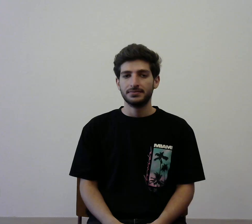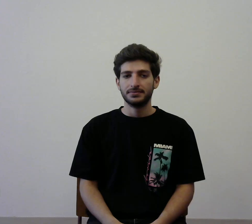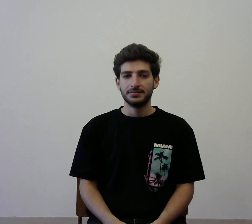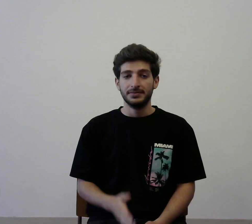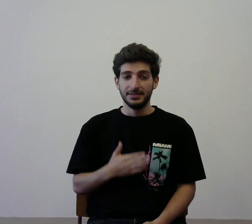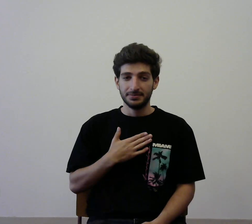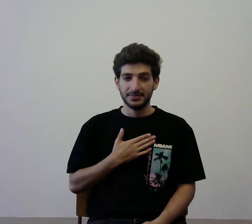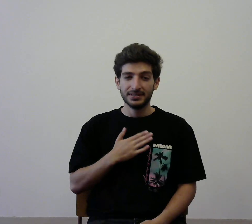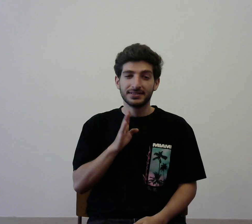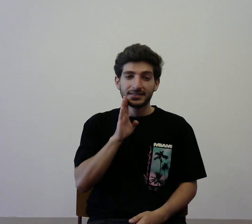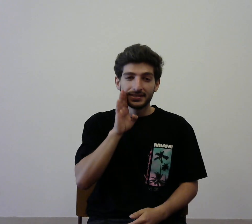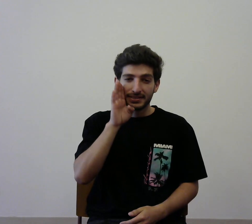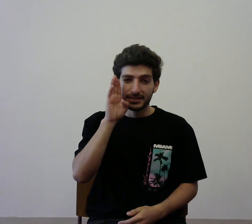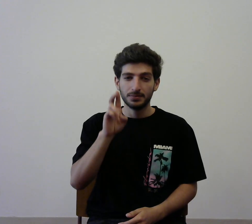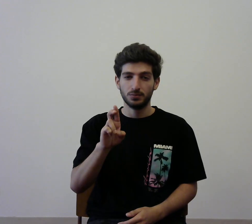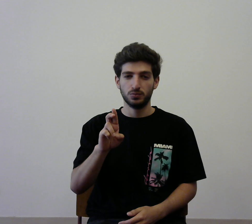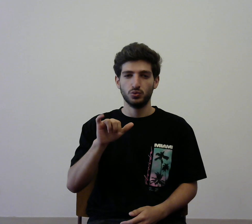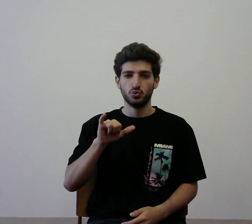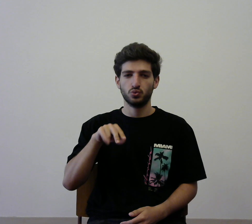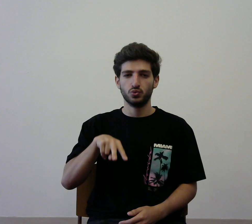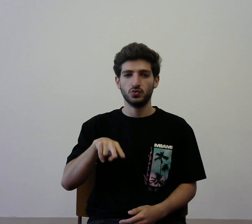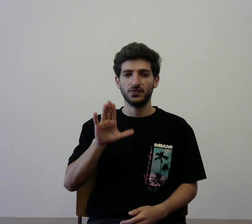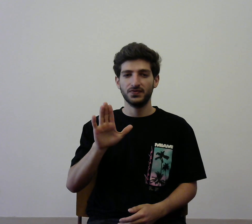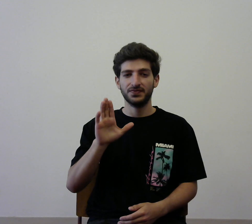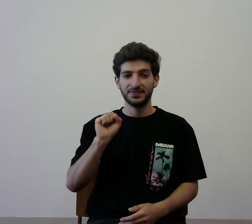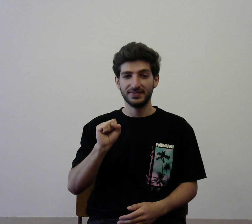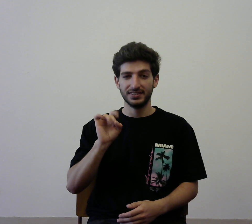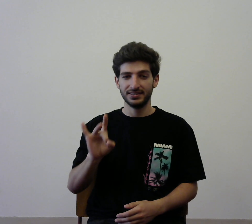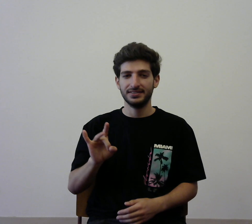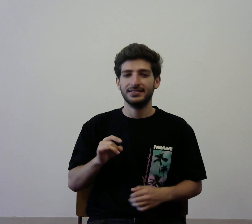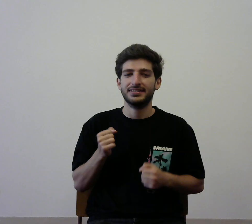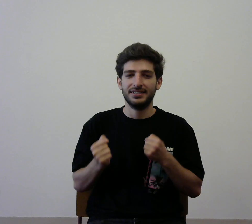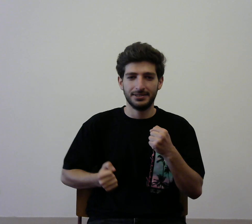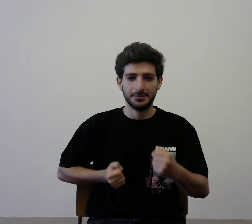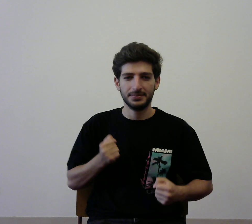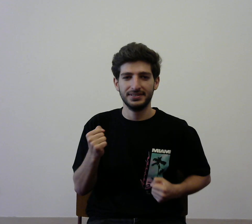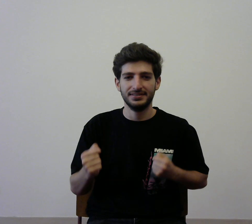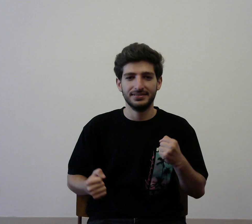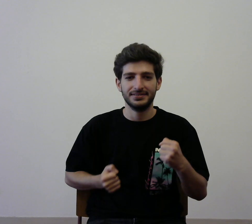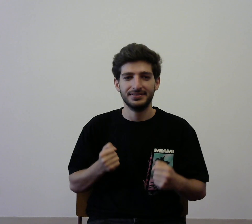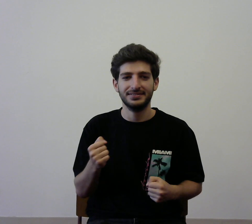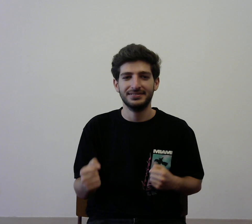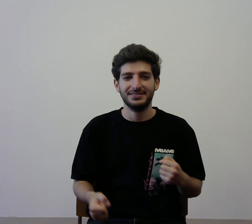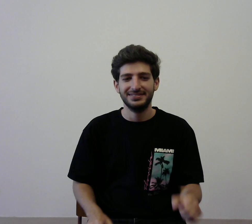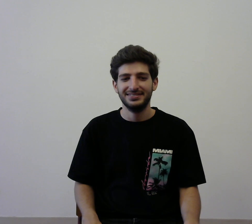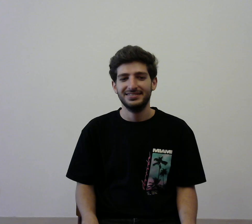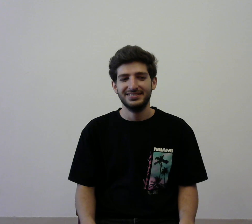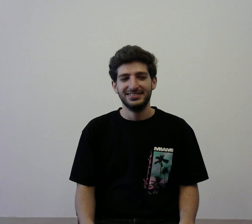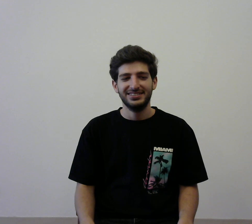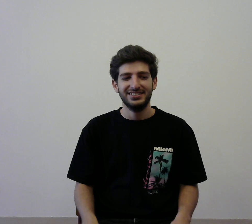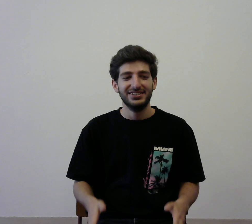Mən səhərlər bulvarda qaçıram